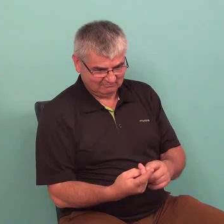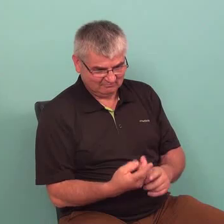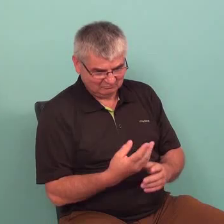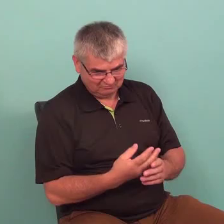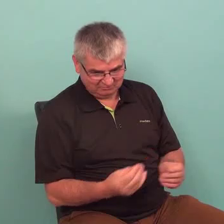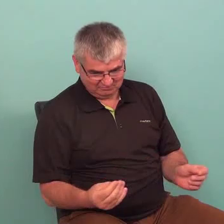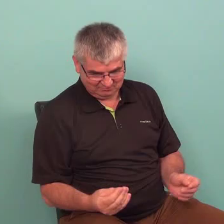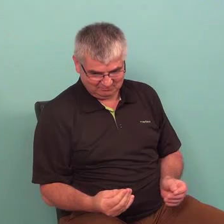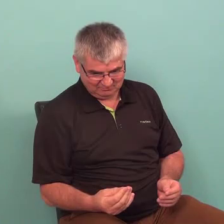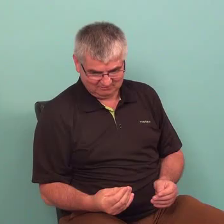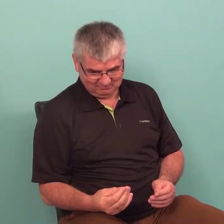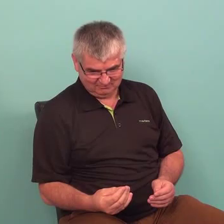Zaginął.